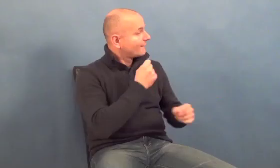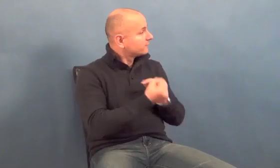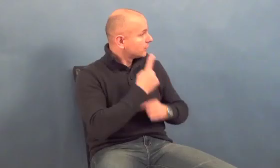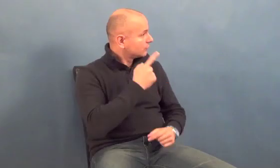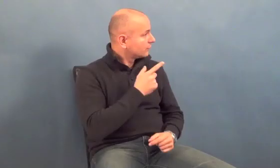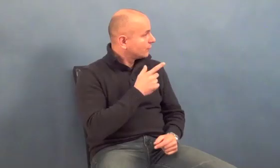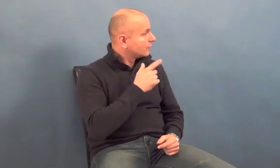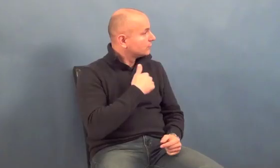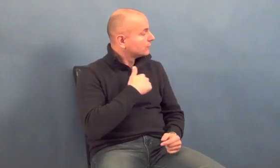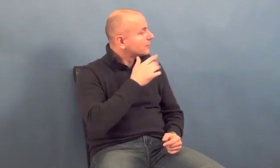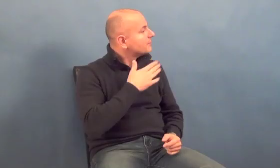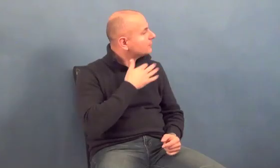Ale jest coś ciekawego.